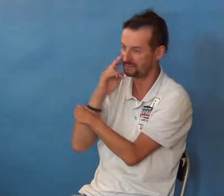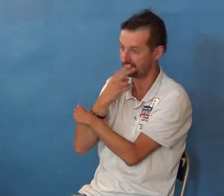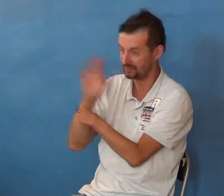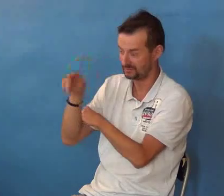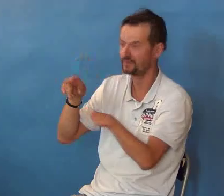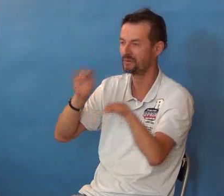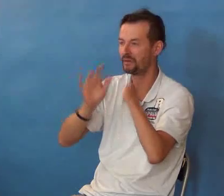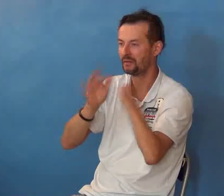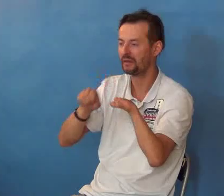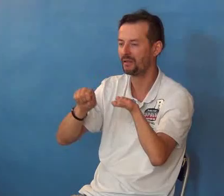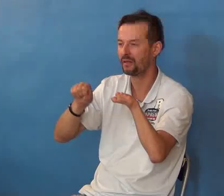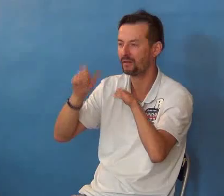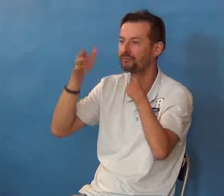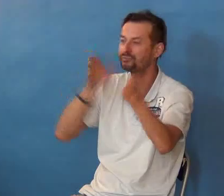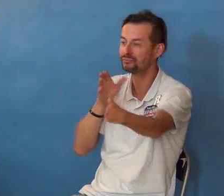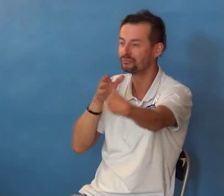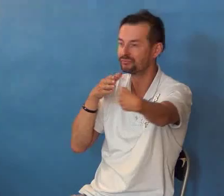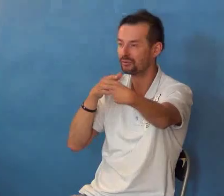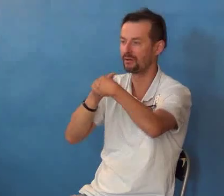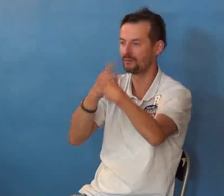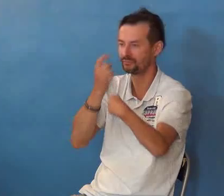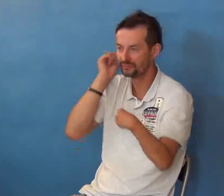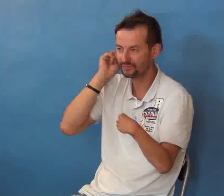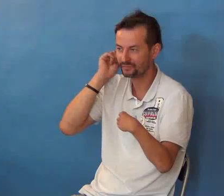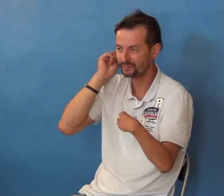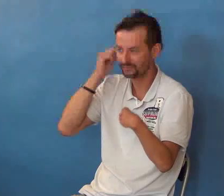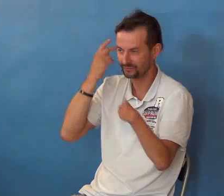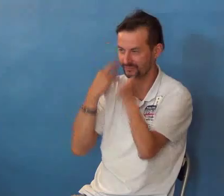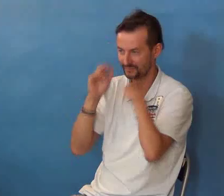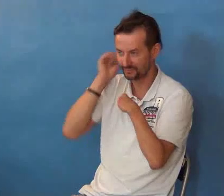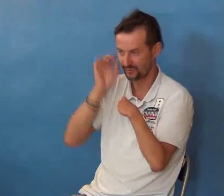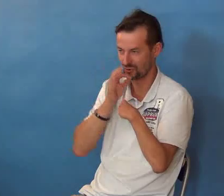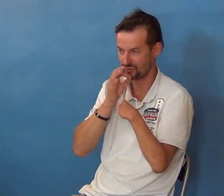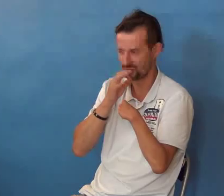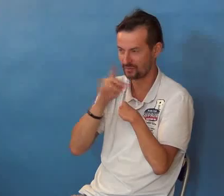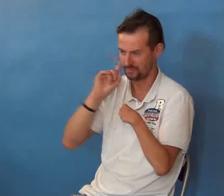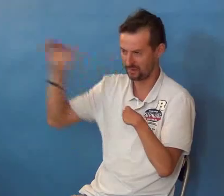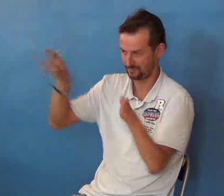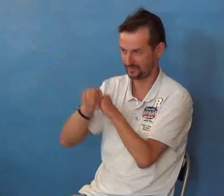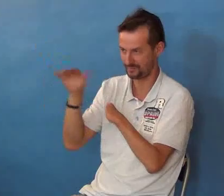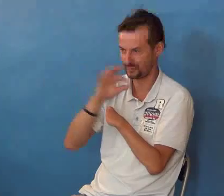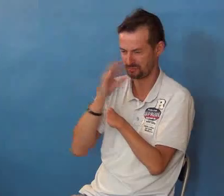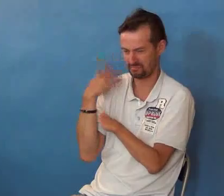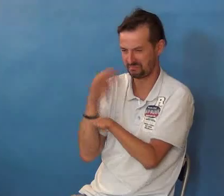Jedzie na rowerze i z naprzeciwka jedzie dziewczyna na rowerze, z warkoczami, jest młoda, w podobnym wieku jak ten chłopiec - trzynaście, piętnaście lat.